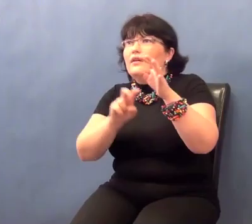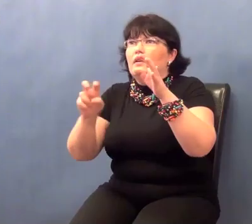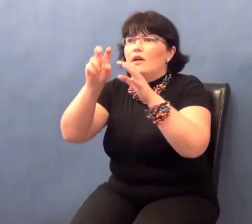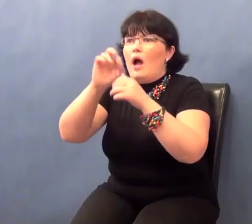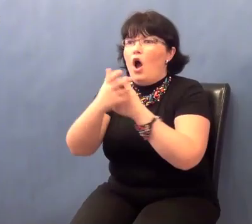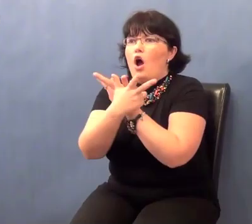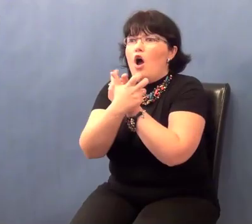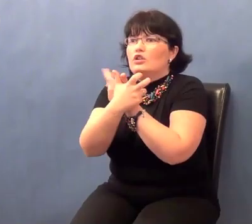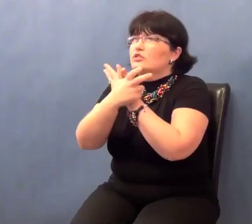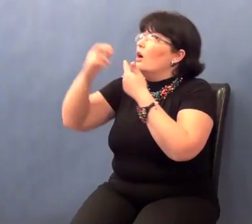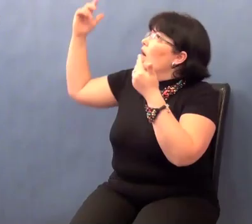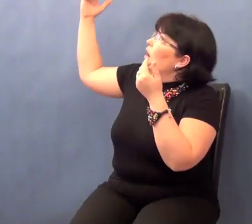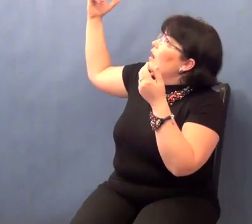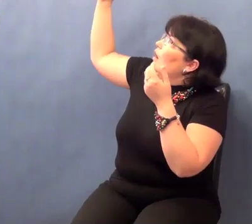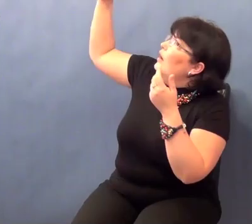Akurat orzeł latał na niebie.